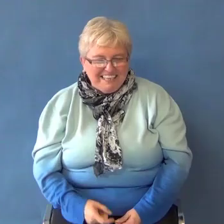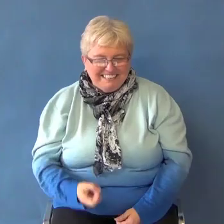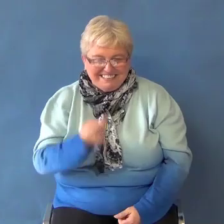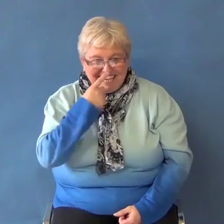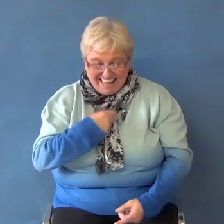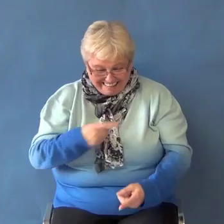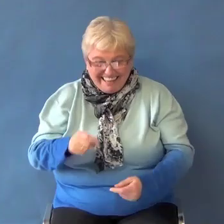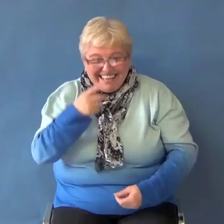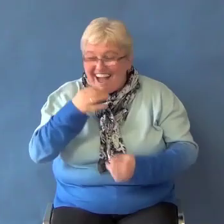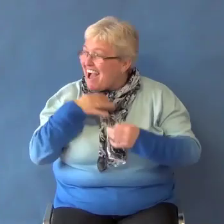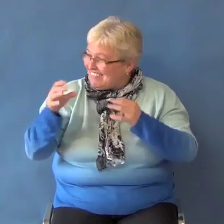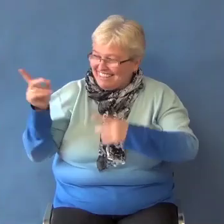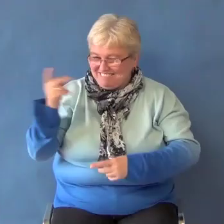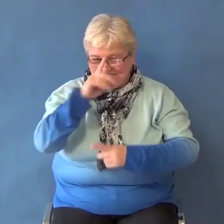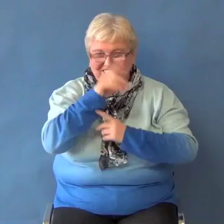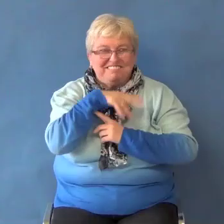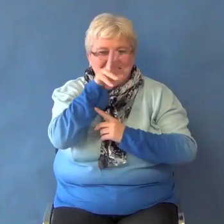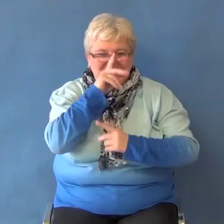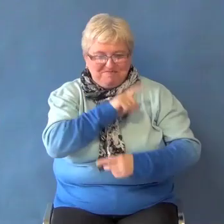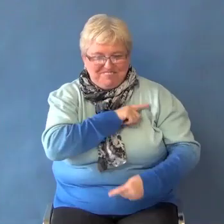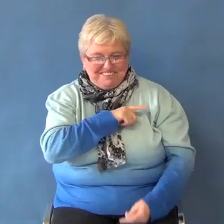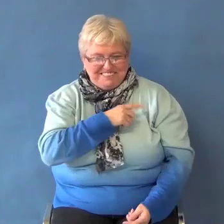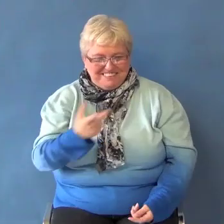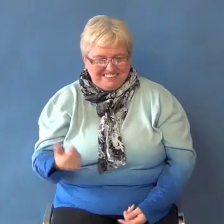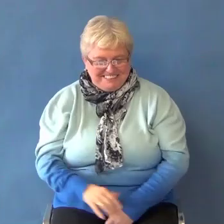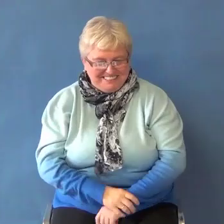Ja wiem, że kierowcy samochodów pilnują znaków, ale ja takiego nie widziałam.